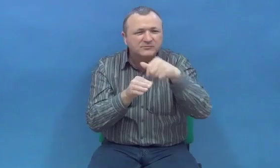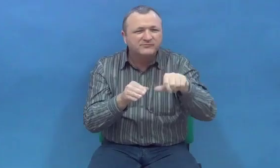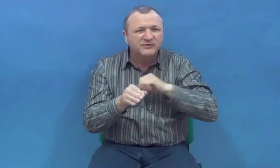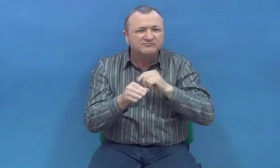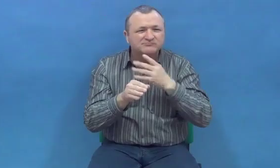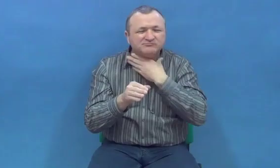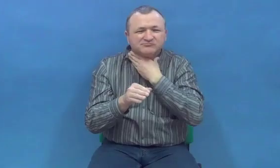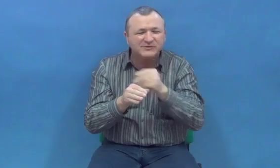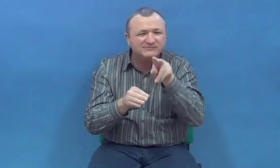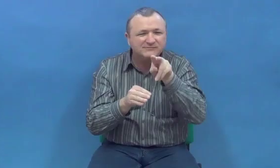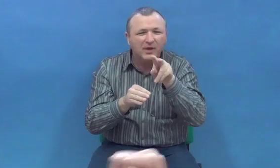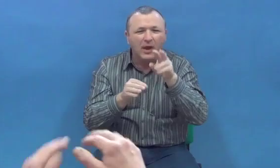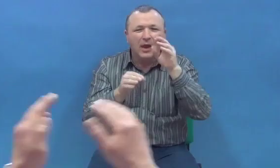Rybie się to nie podoba i chce odegrać się na kocie.